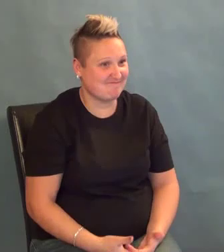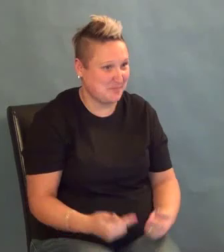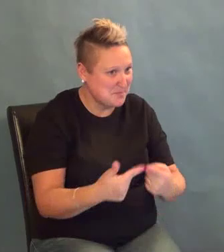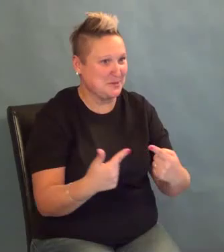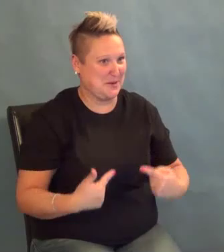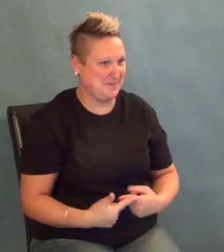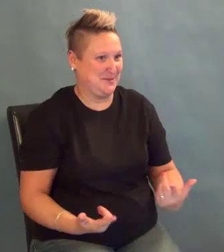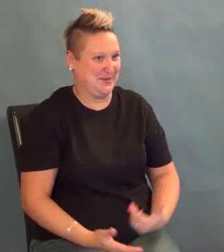Pasuje nam.